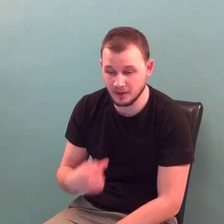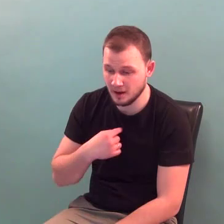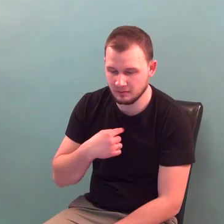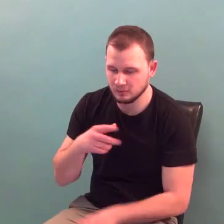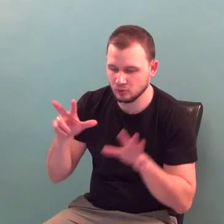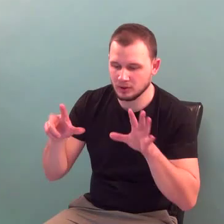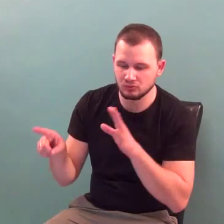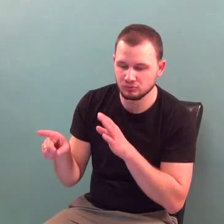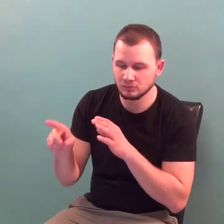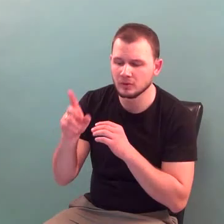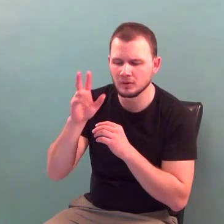Ja od ósmej do...